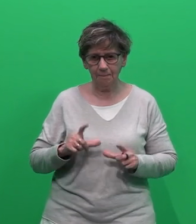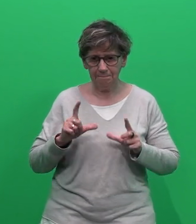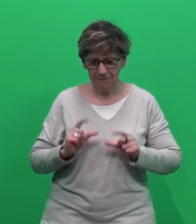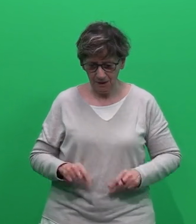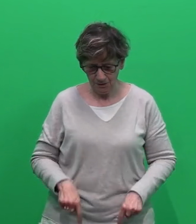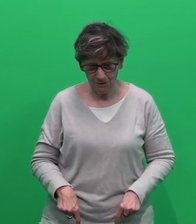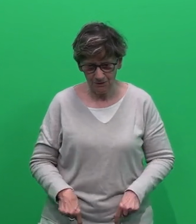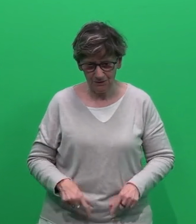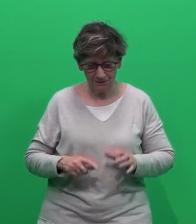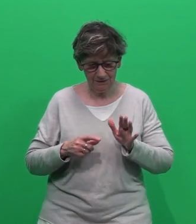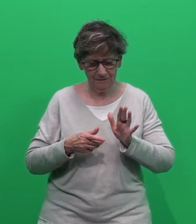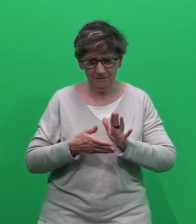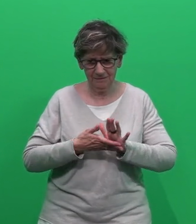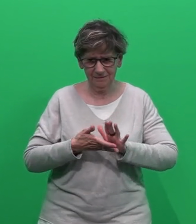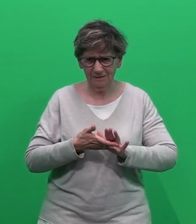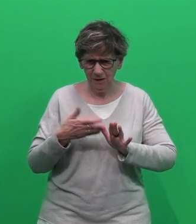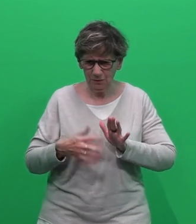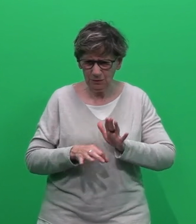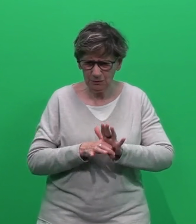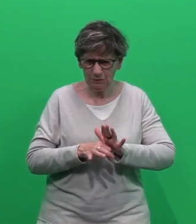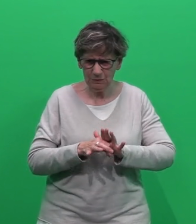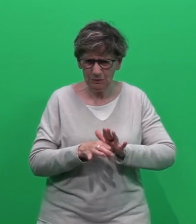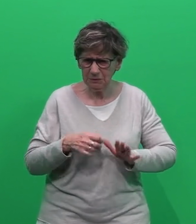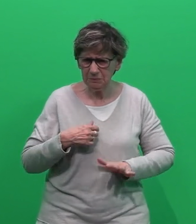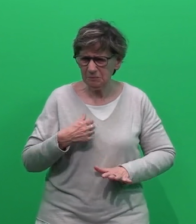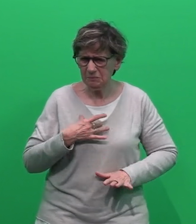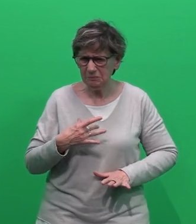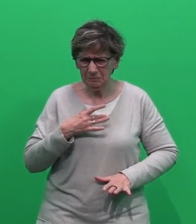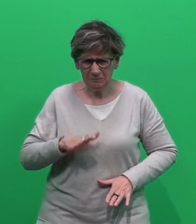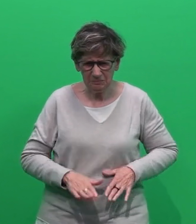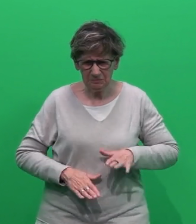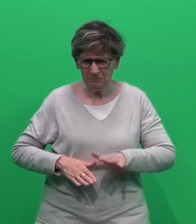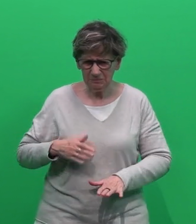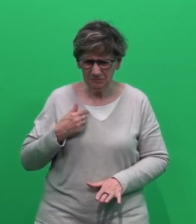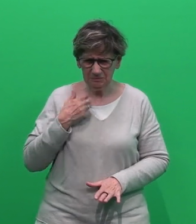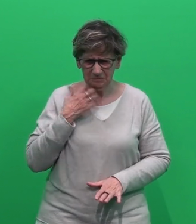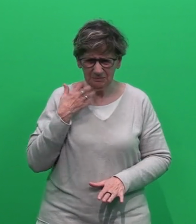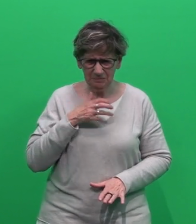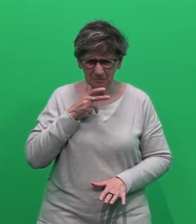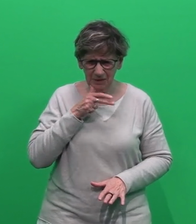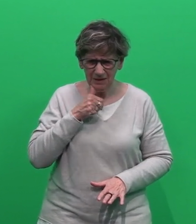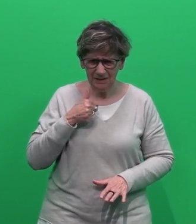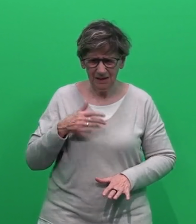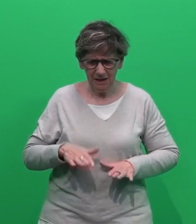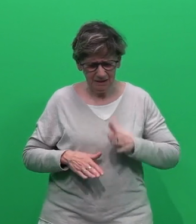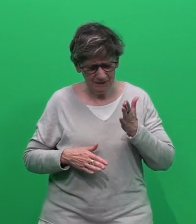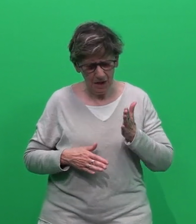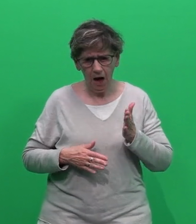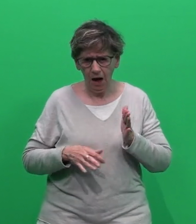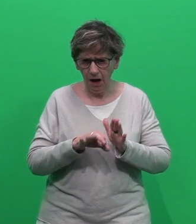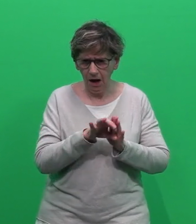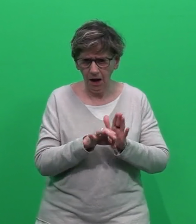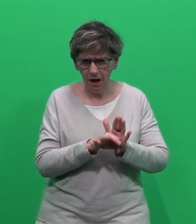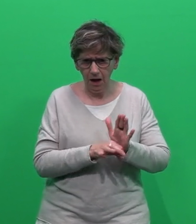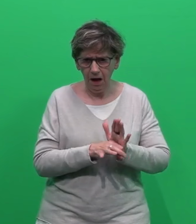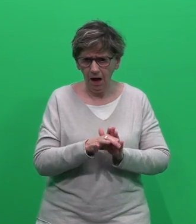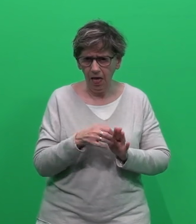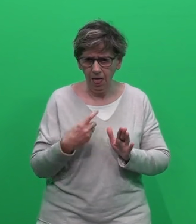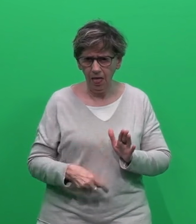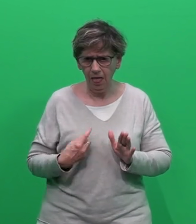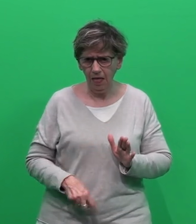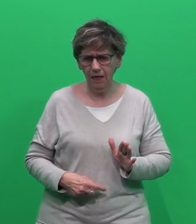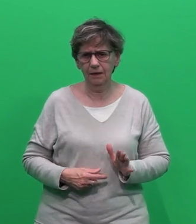La planta del peu em feia mal quan caminava, era estrany i no sabia què era però em feia mal, i aleshores vaig veure que hi tenia taques.